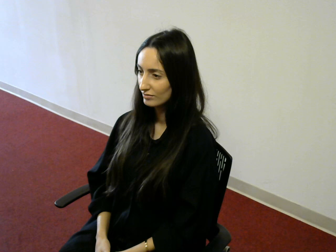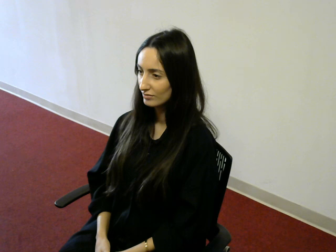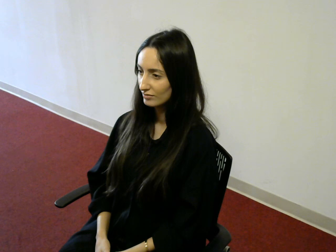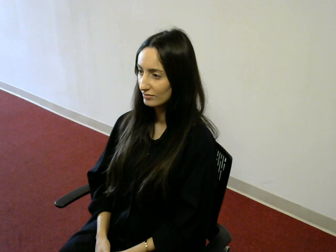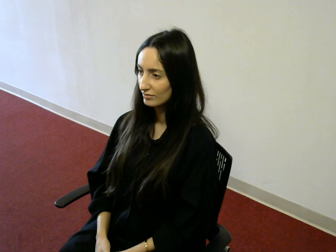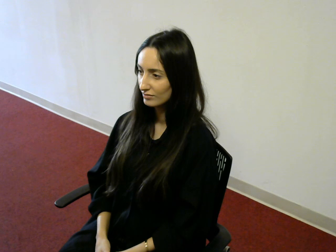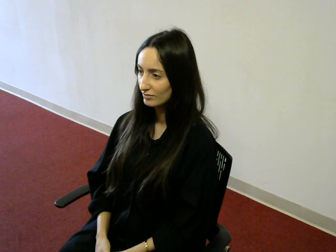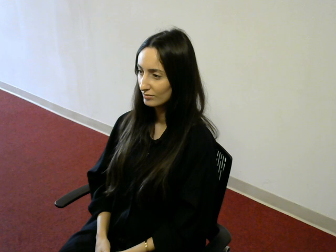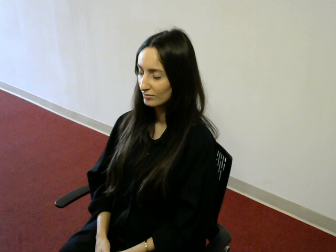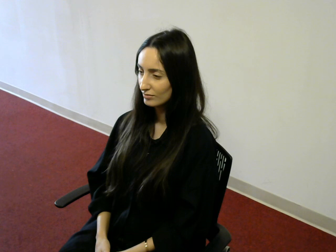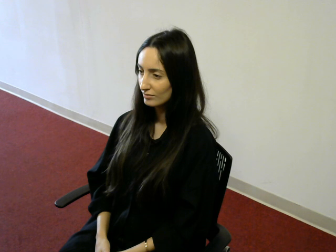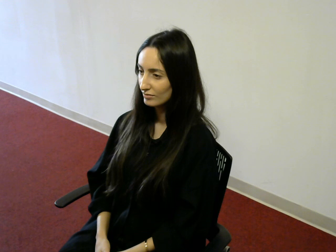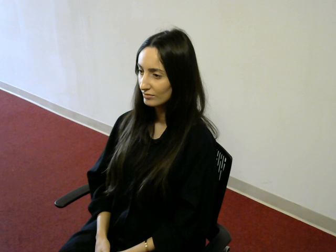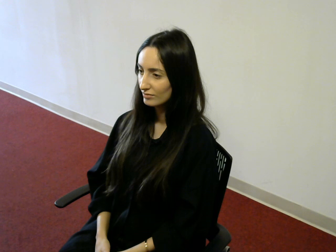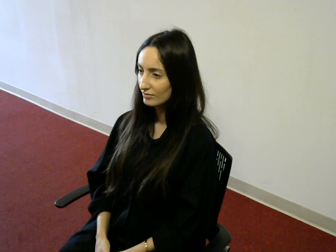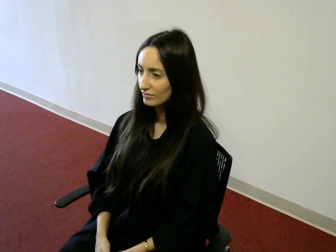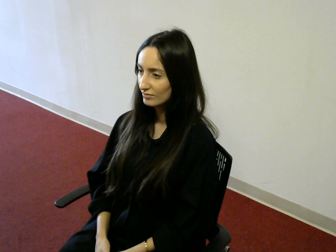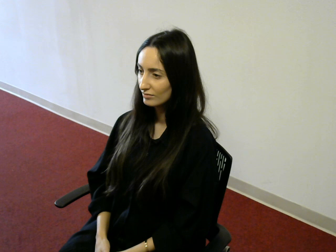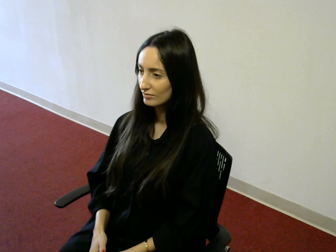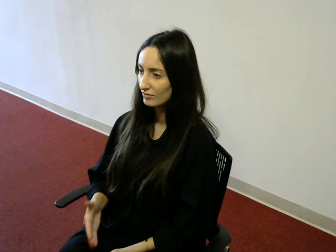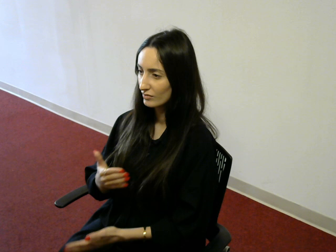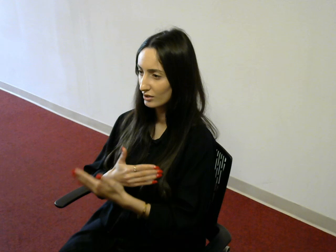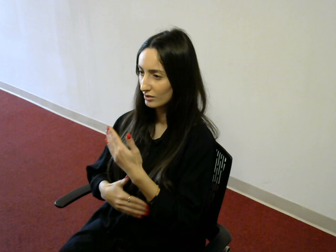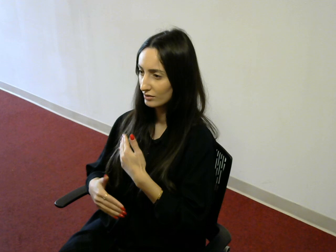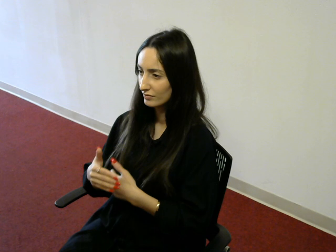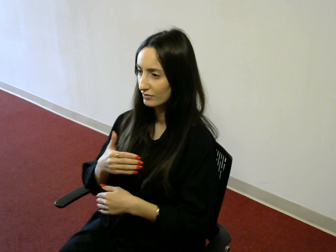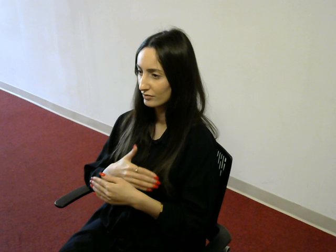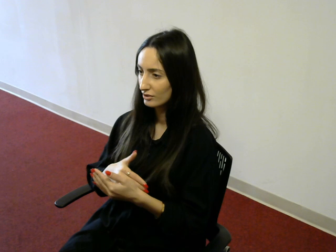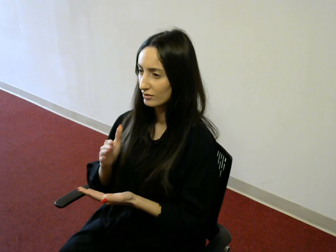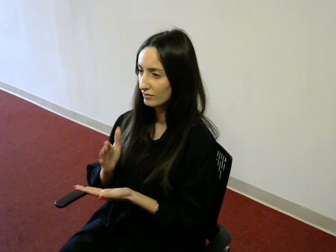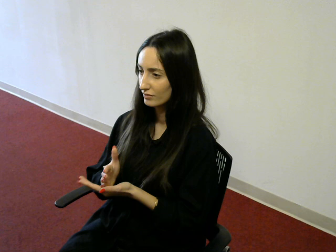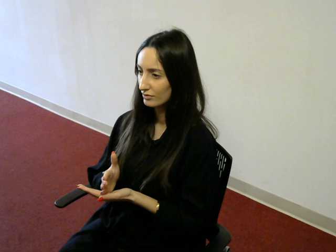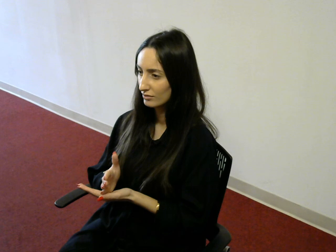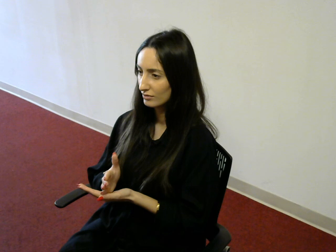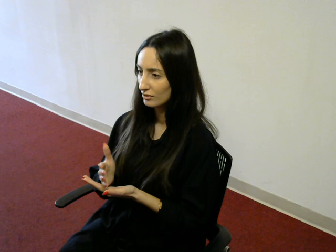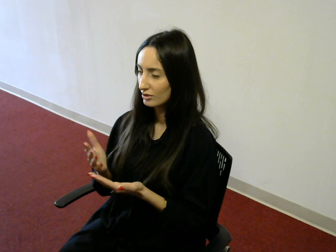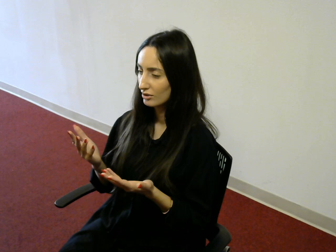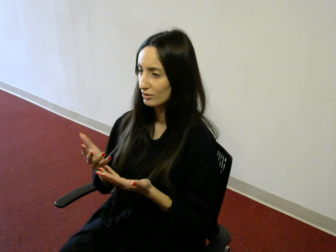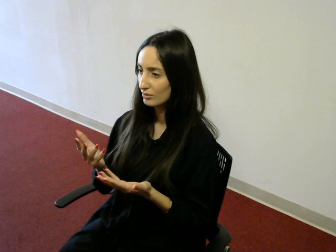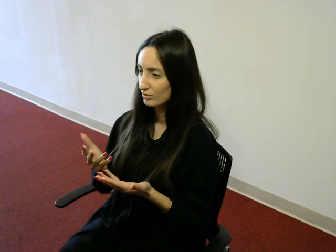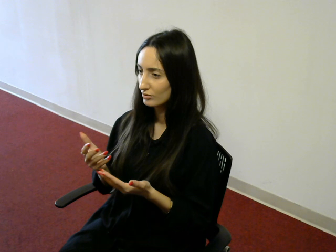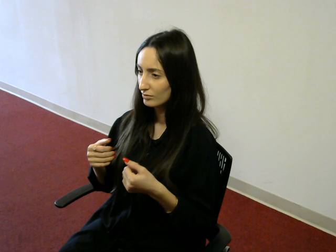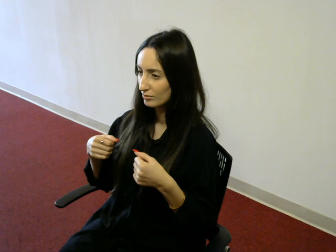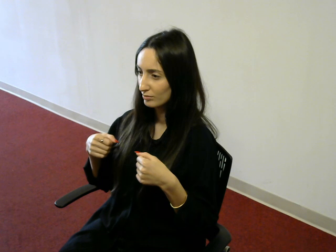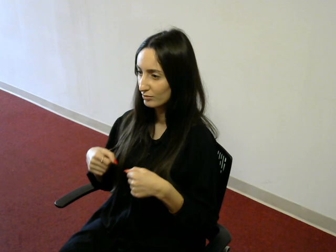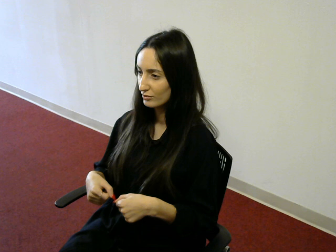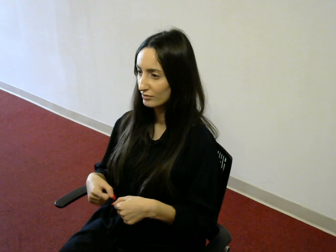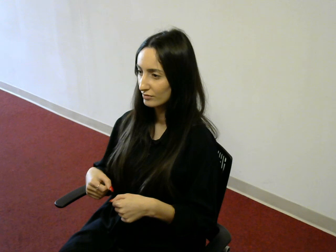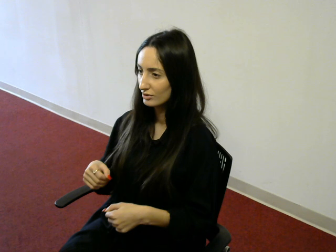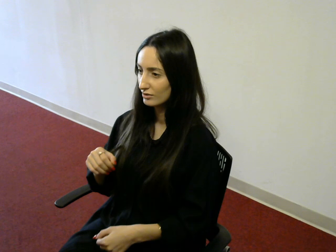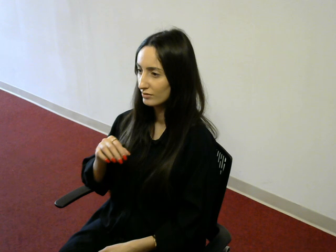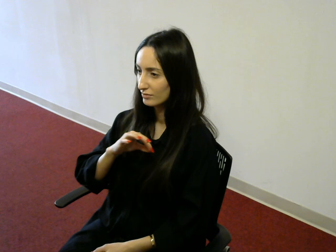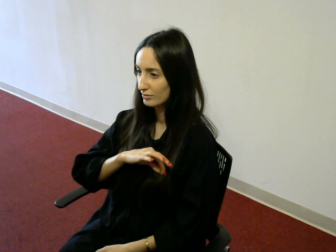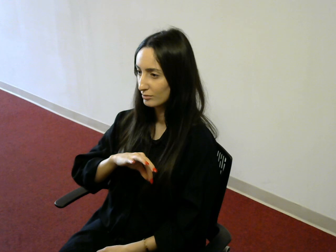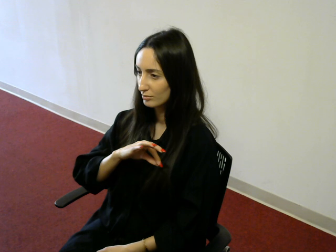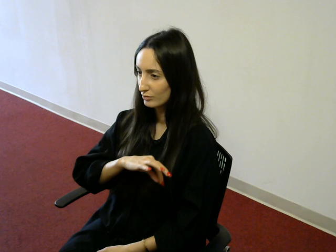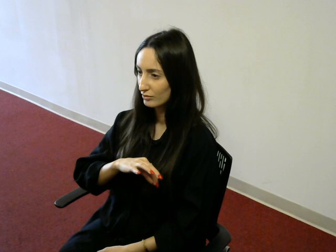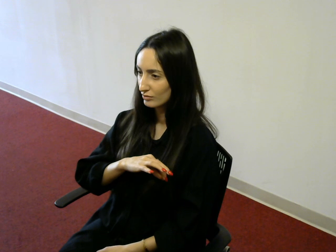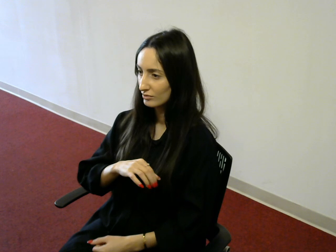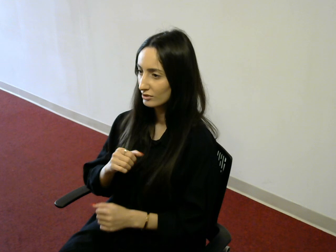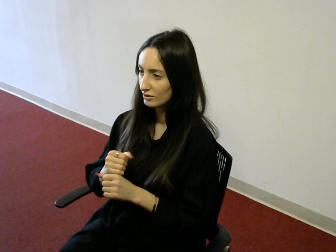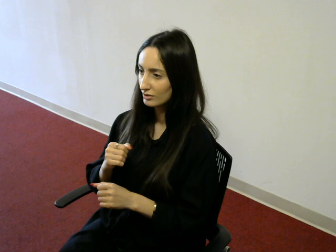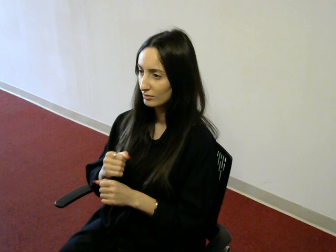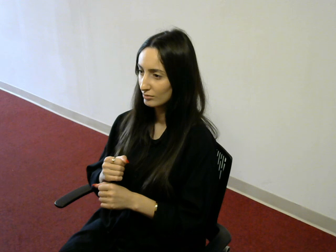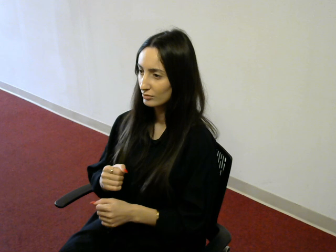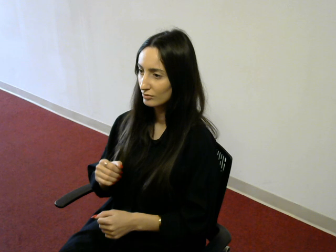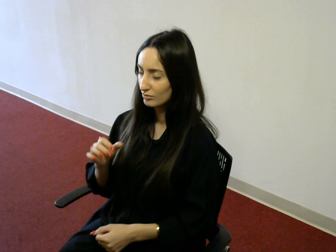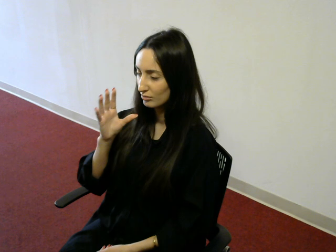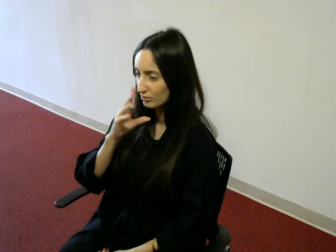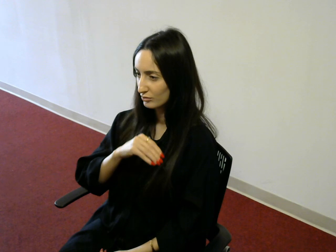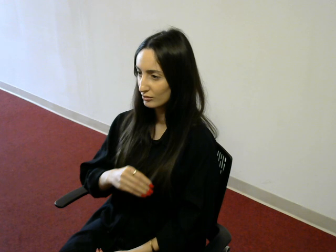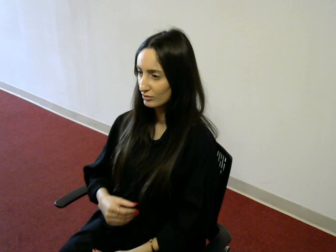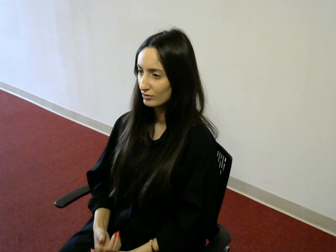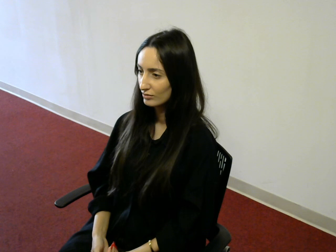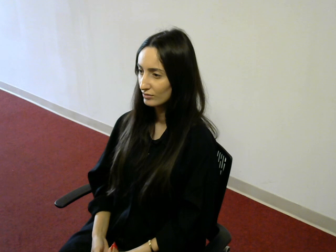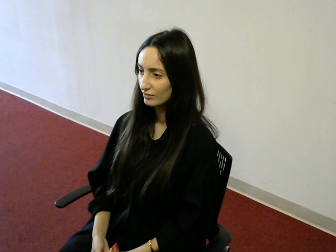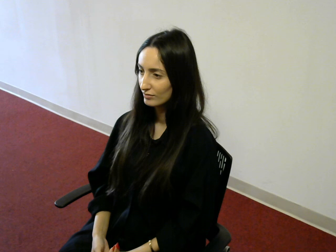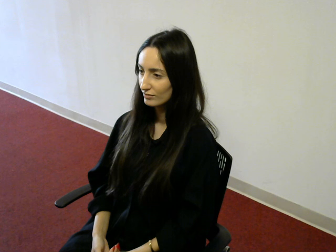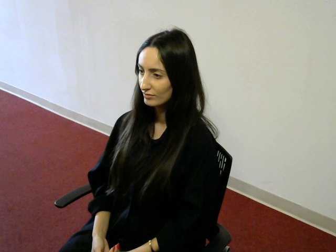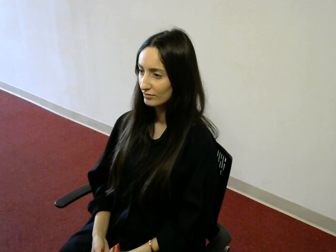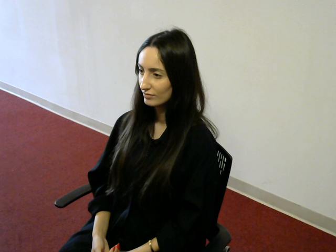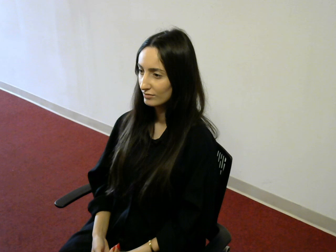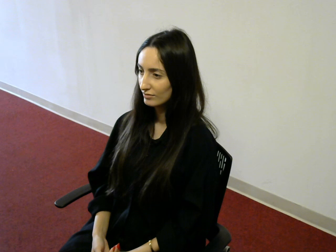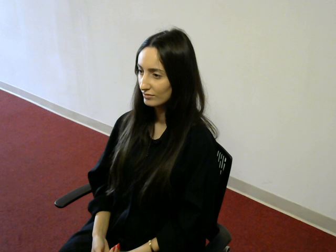Əlilliyim var, hansı hüquqlardan istifadə edə bilərəm?